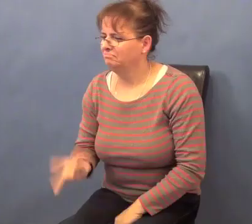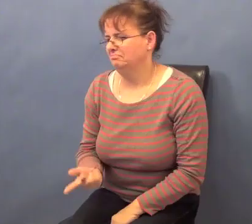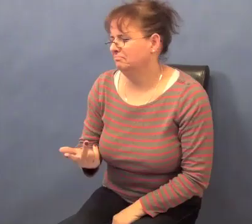Ławka.